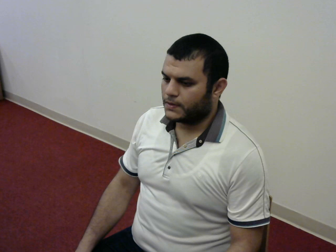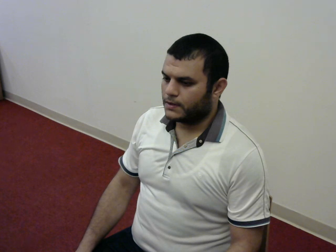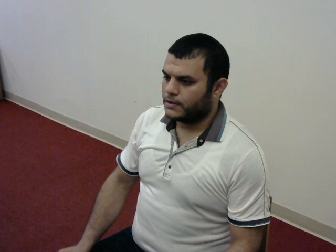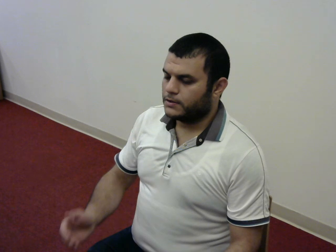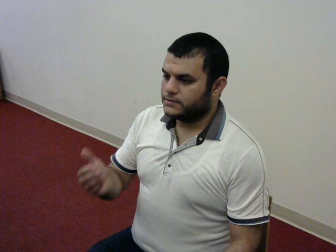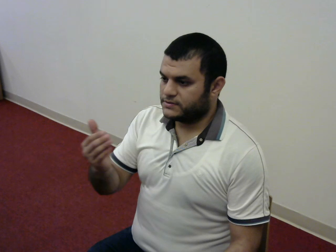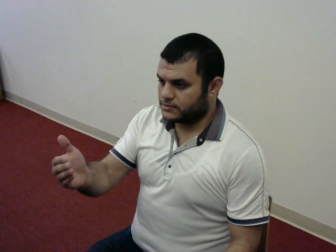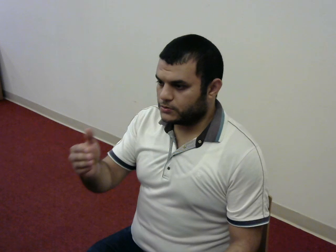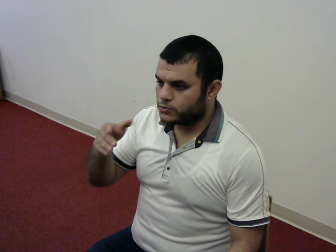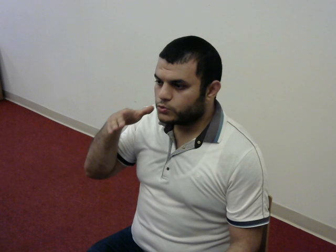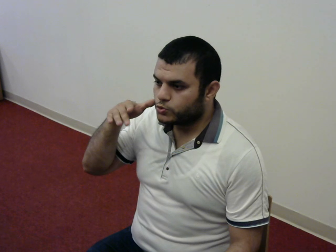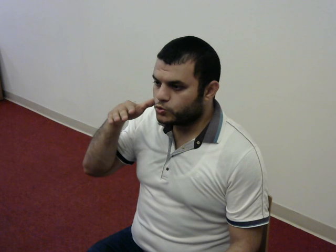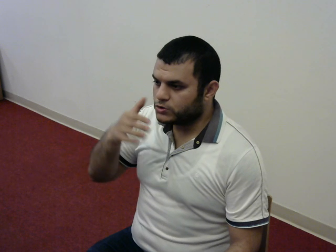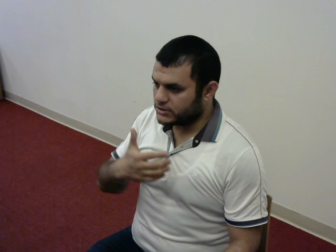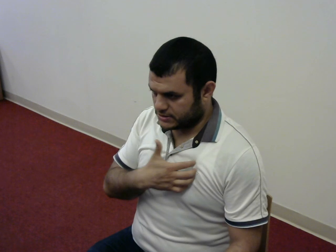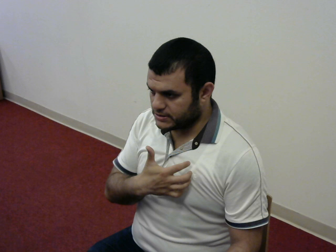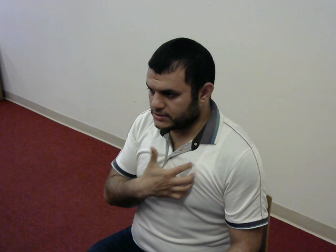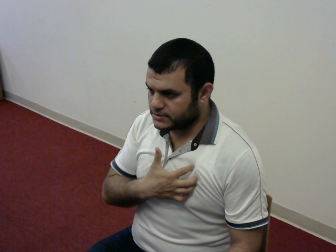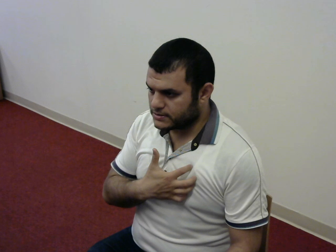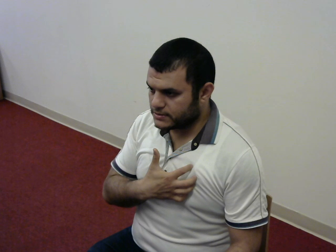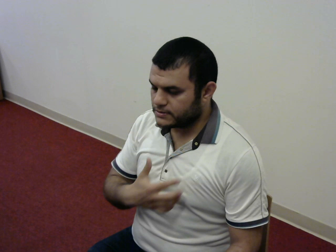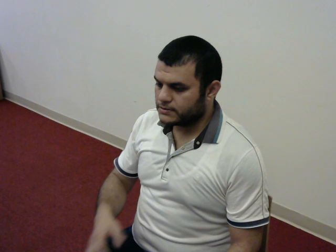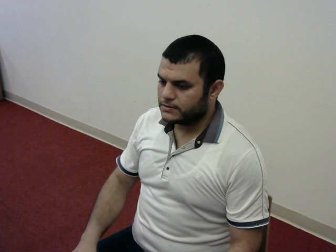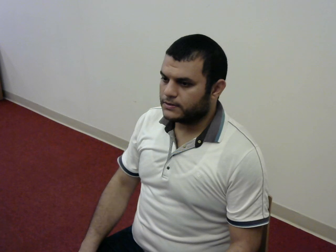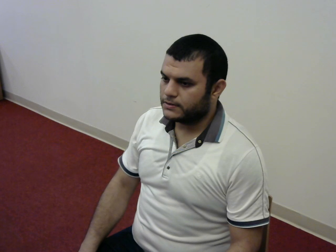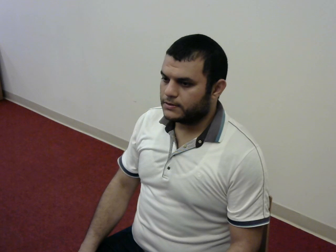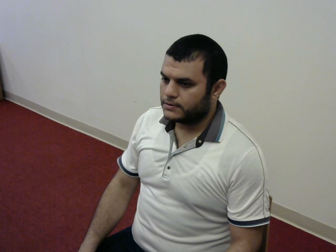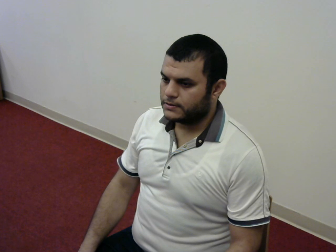Siz su istəyirsiniz?